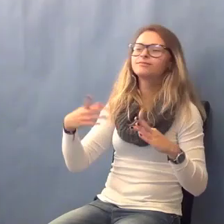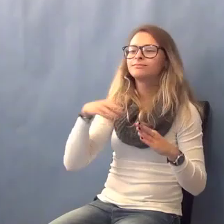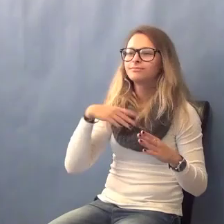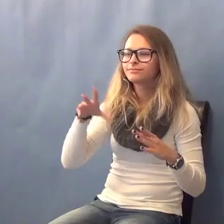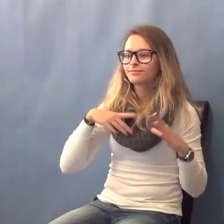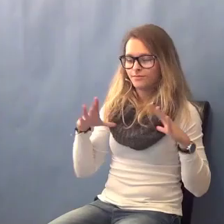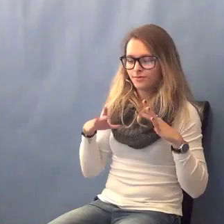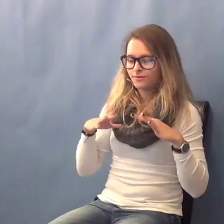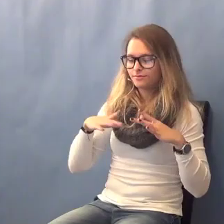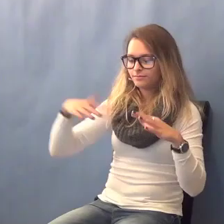Razem mamy wolne.